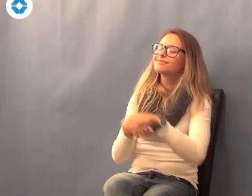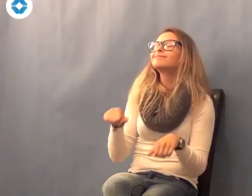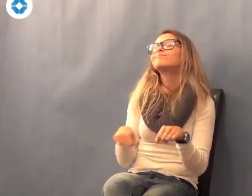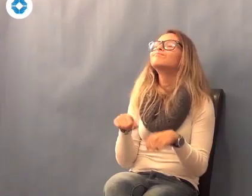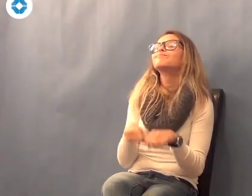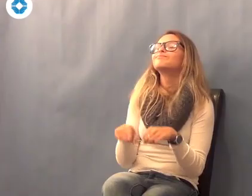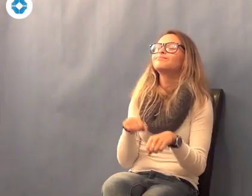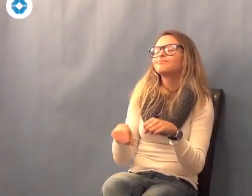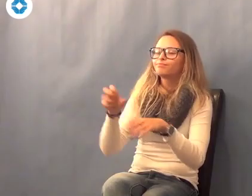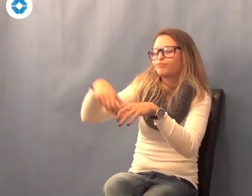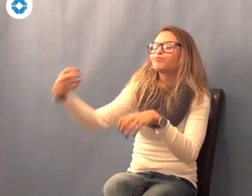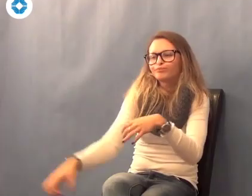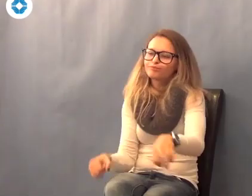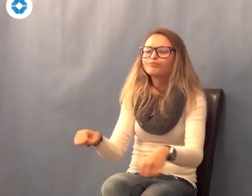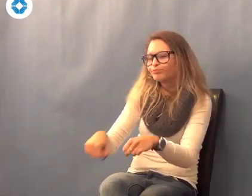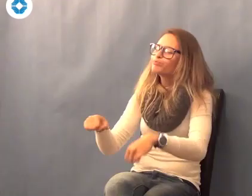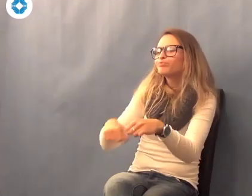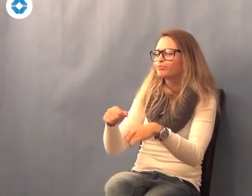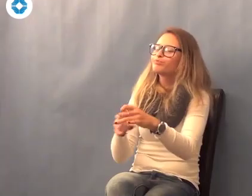Jechał sobie beztrosko na rowerze, najechał na kamień, ale nic się nie stało.